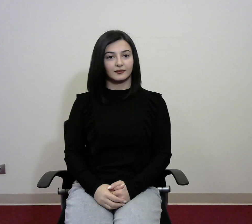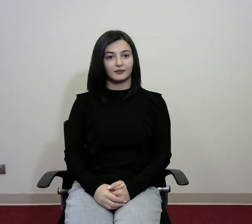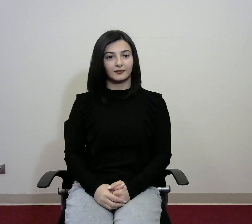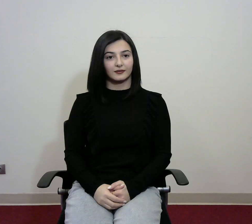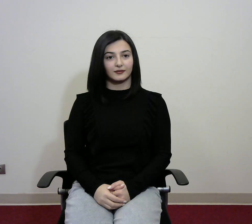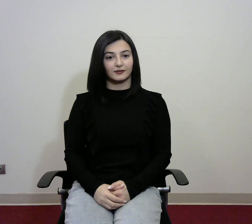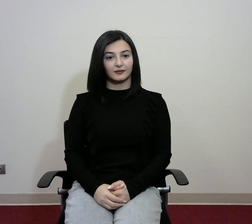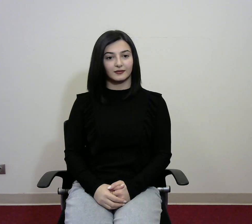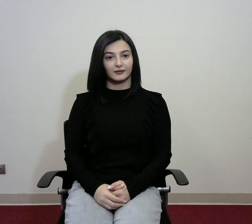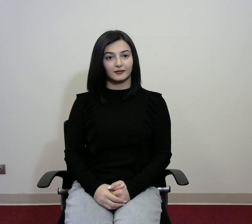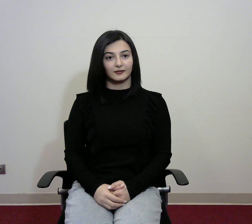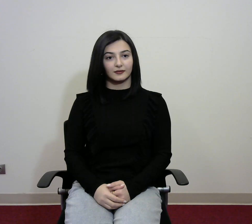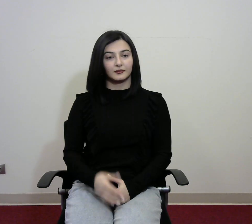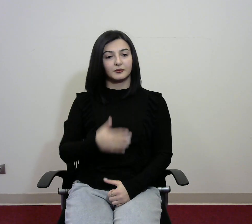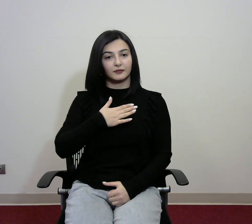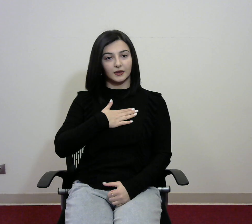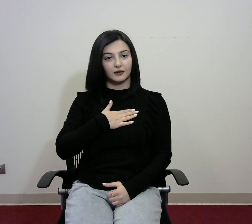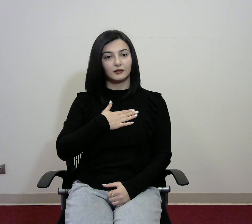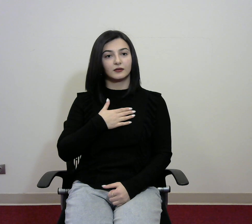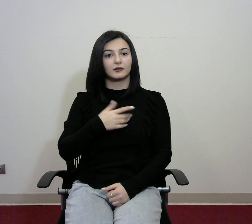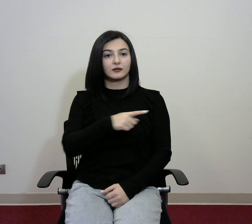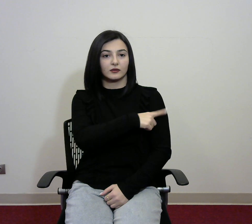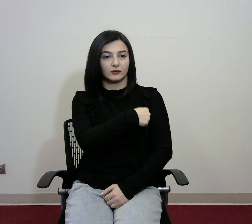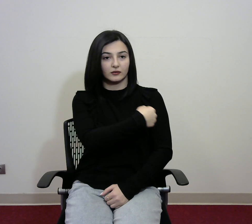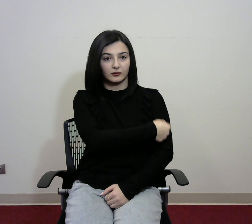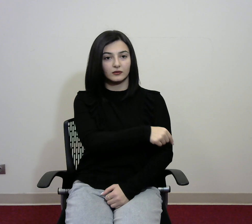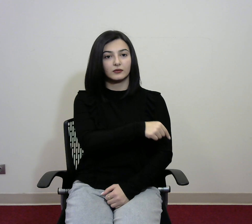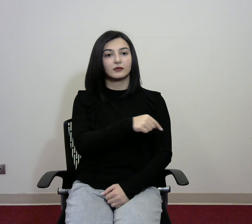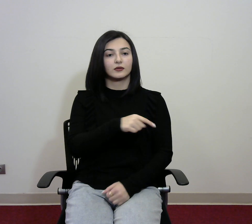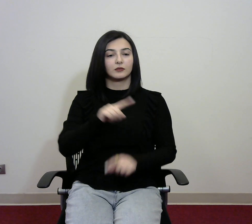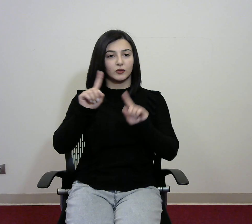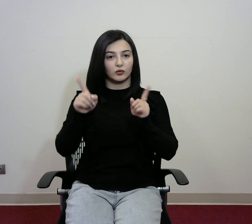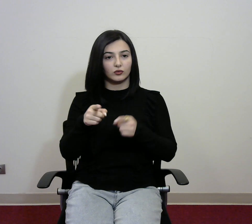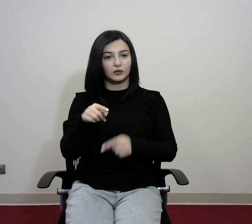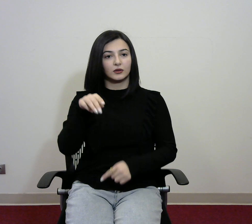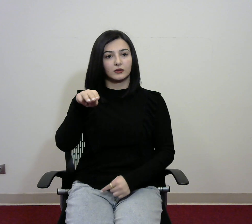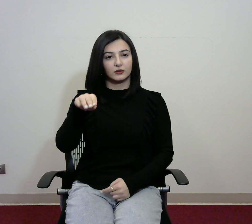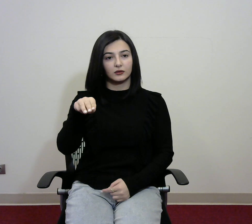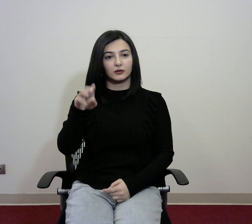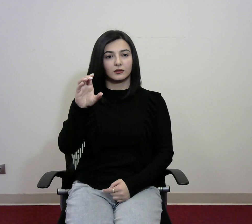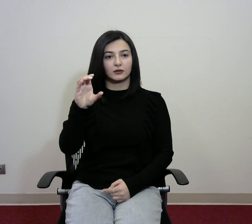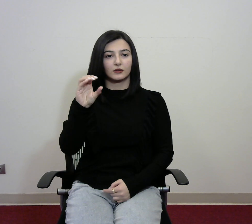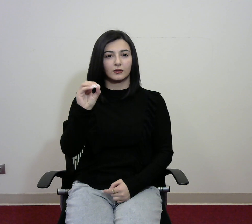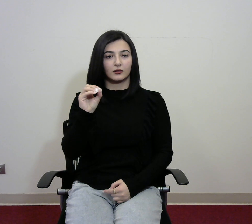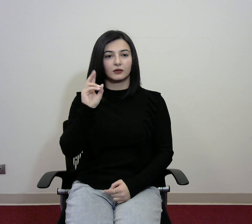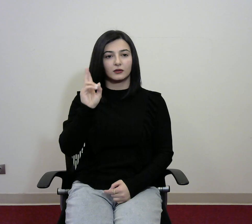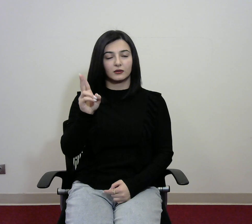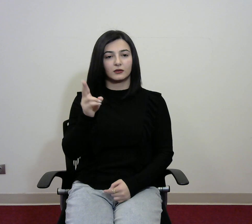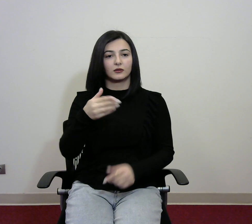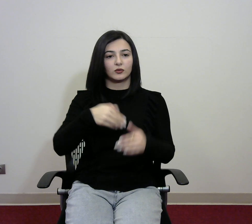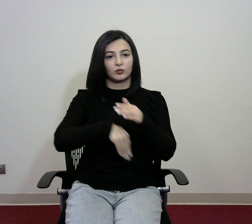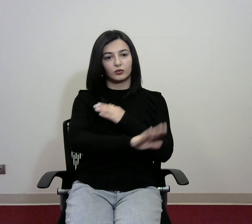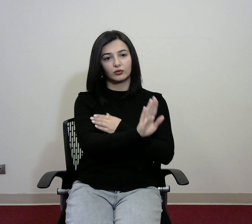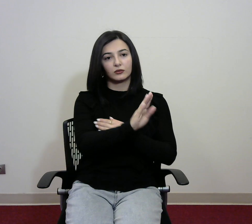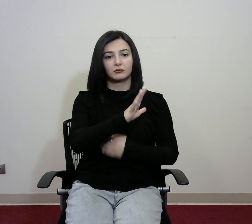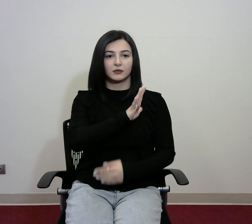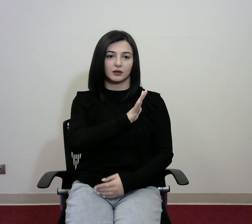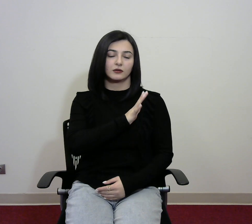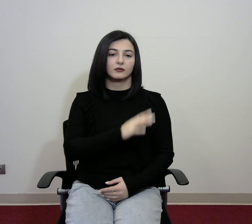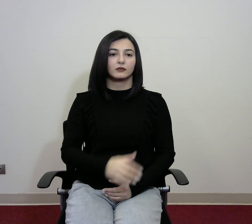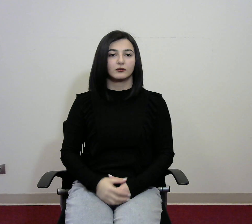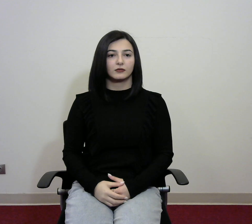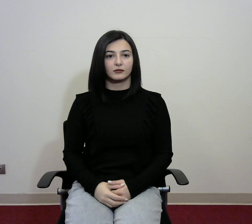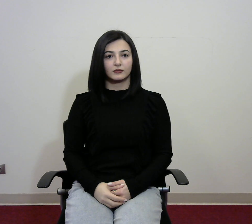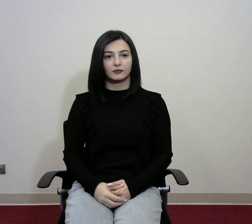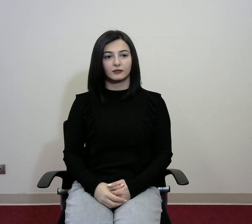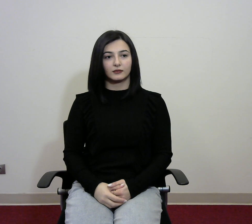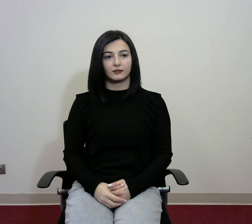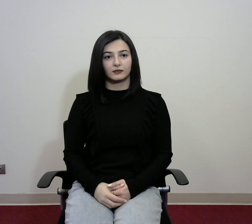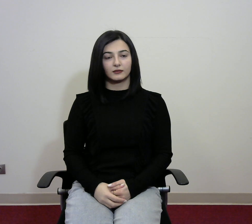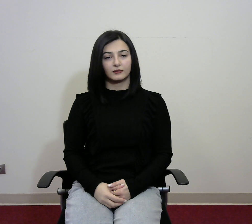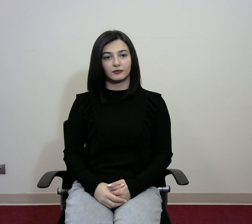Mən poliklinikaya (TSEK-ə) getmişəm